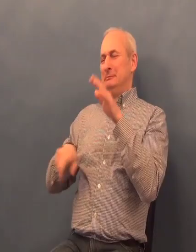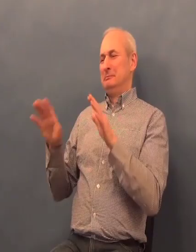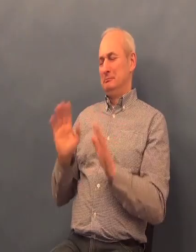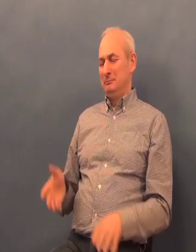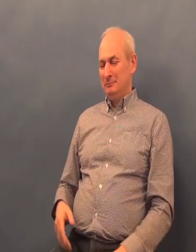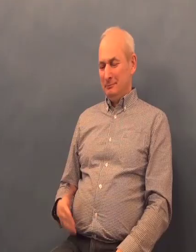Następny.